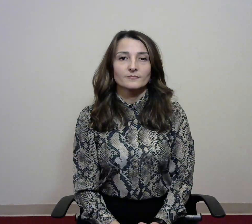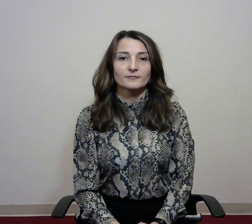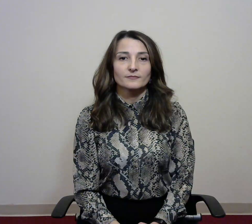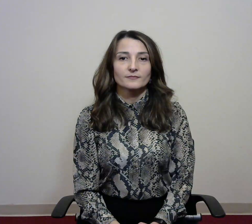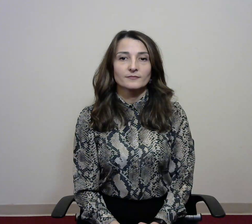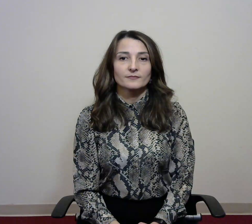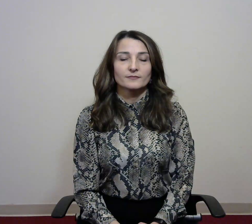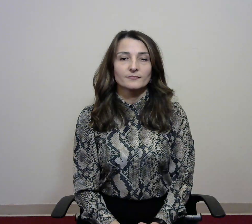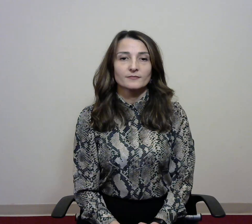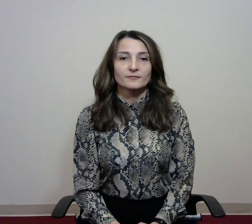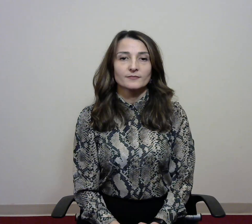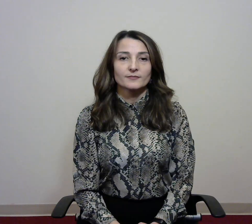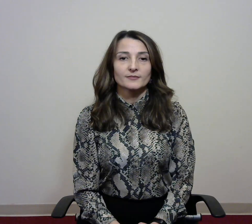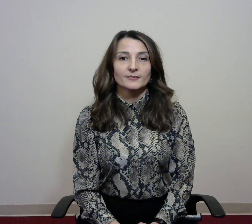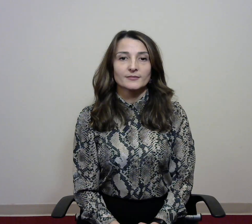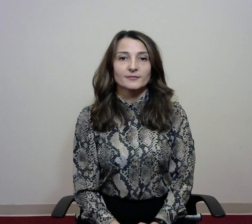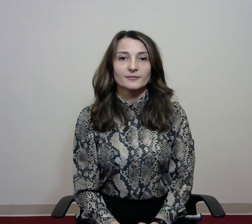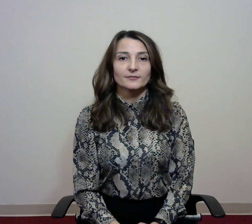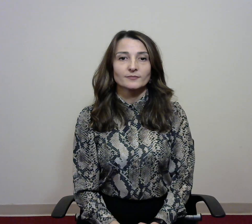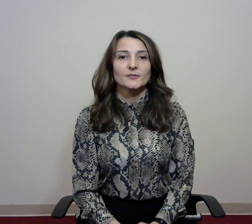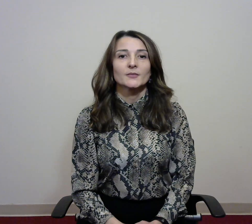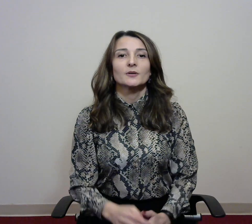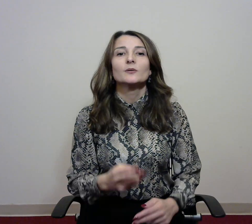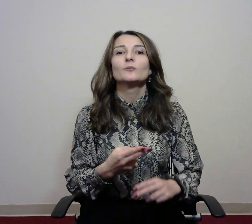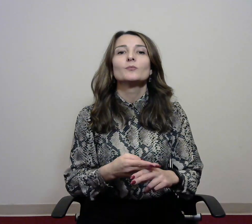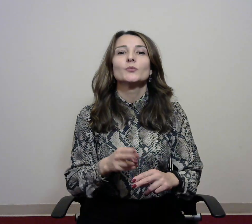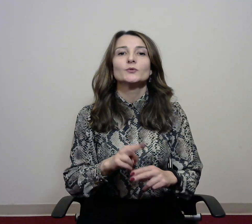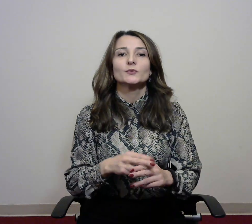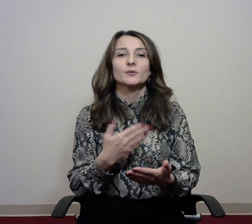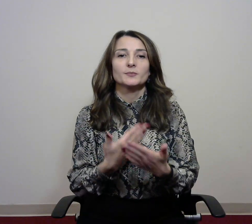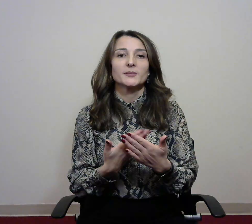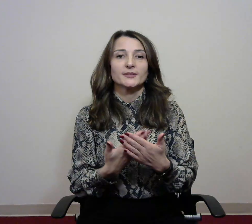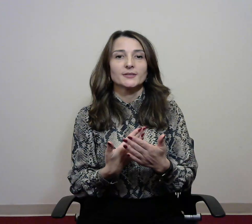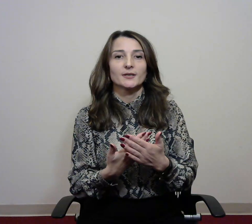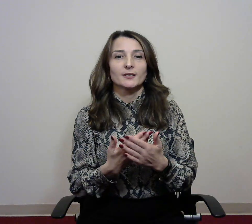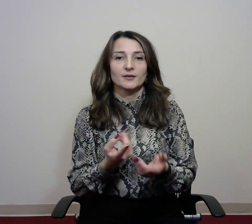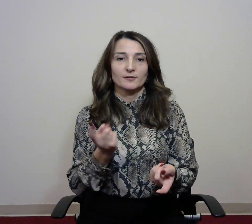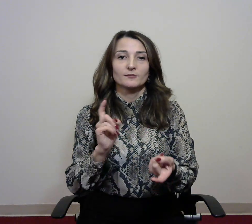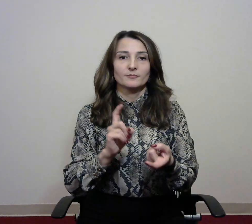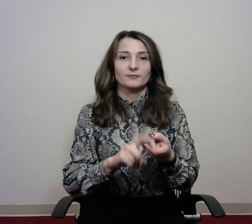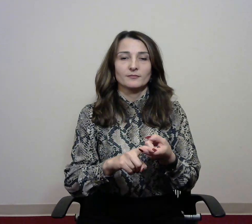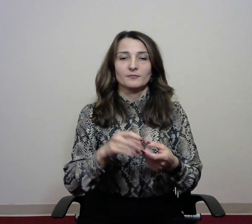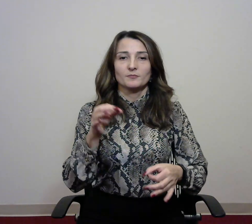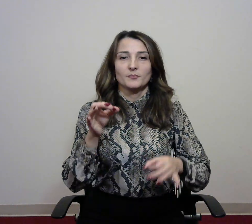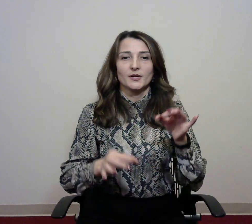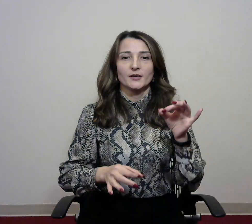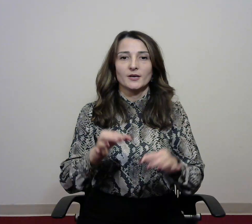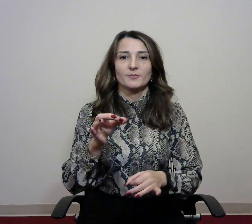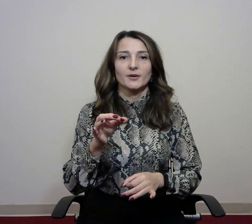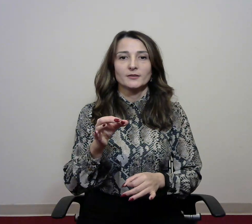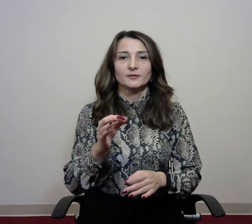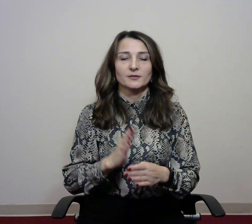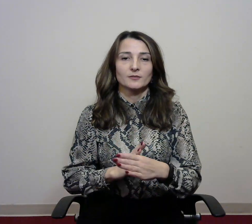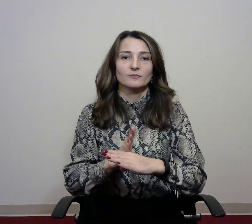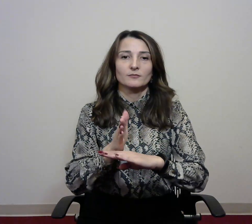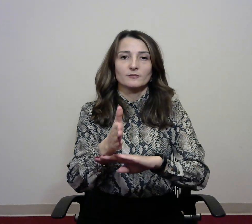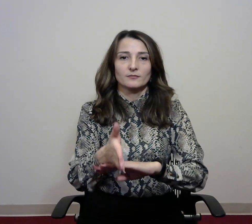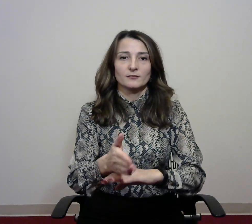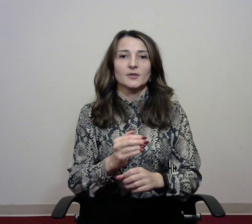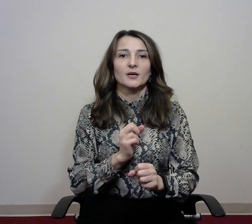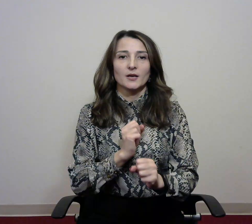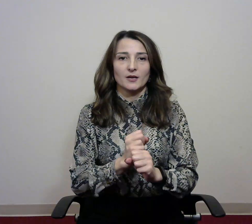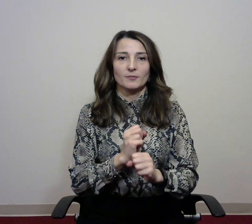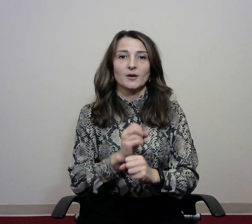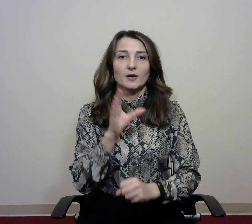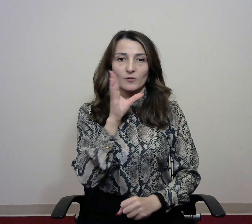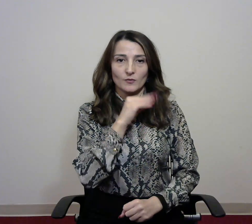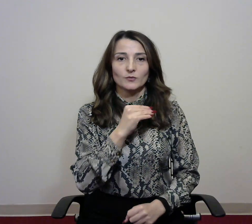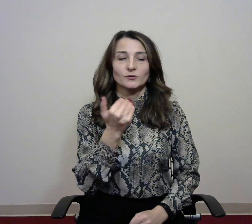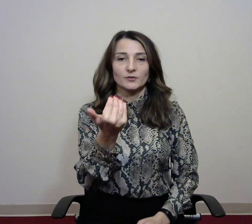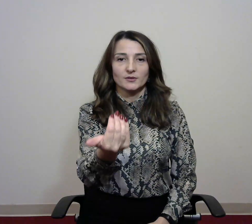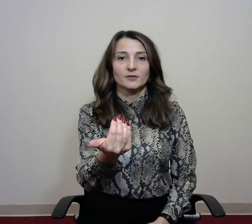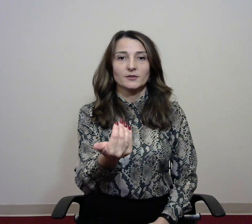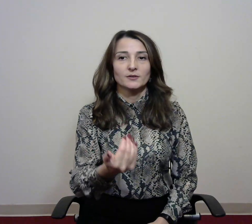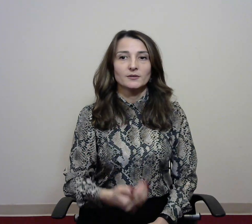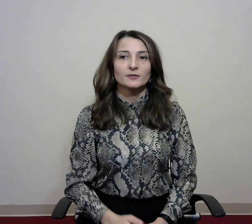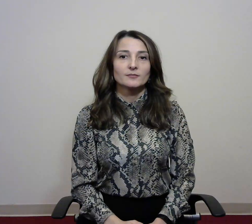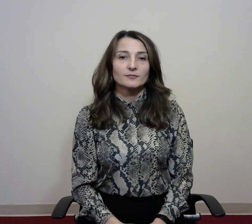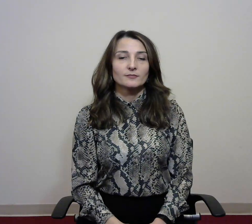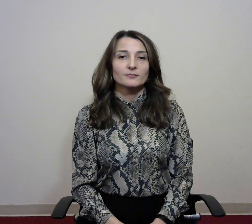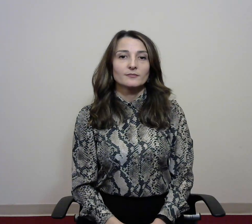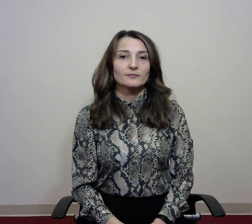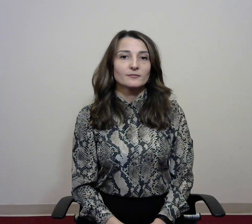Bu məsələ ilə bağlı məhkəməyə müraciət edə bilərsiniz